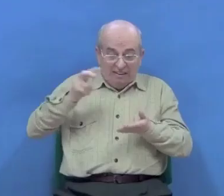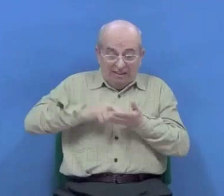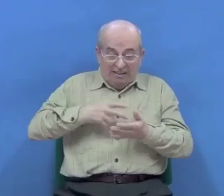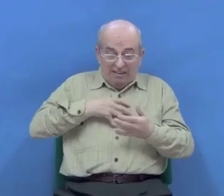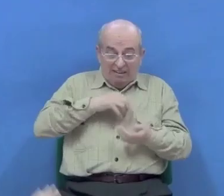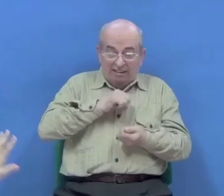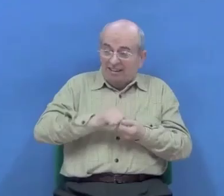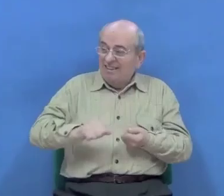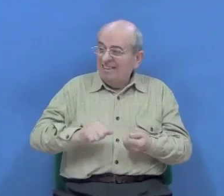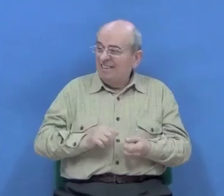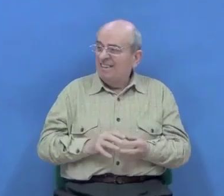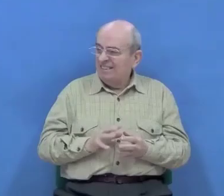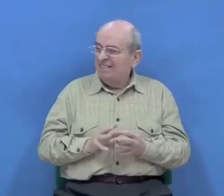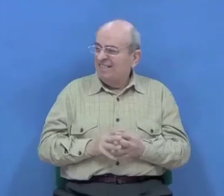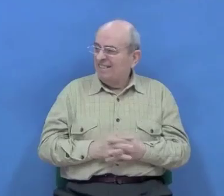Przestraszyła się i wstała.